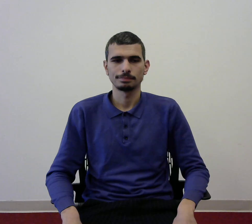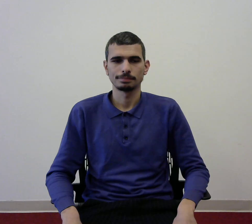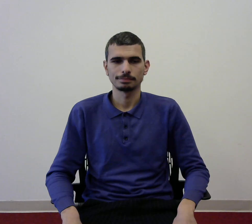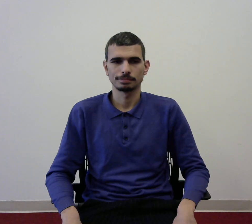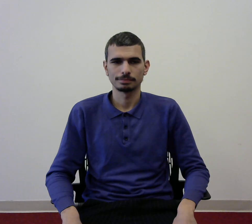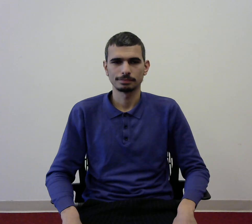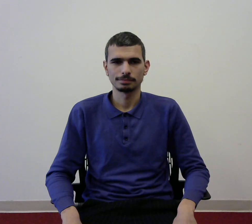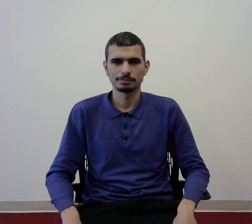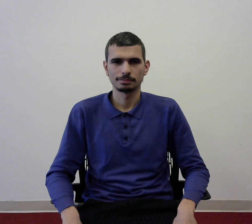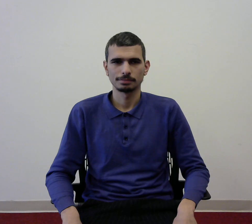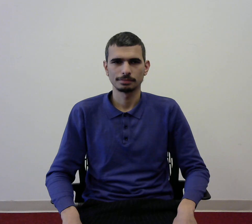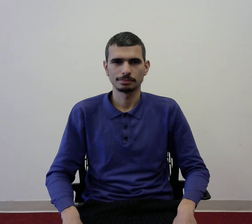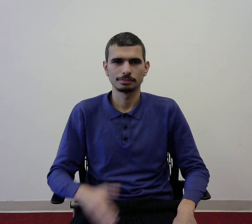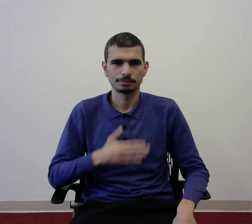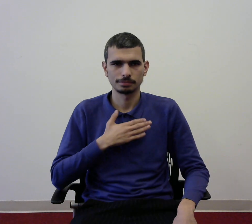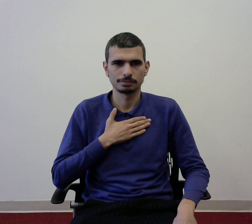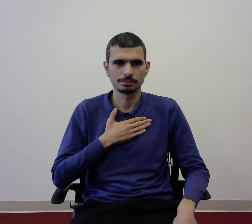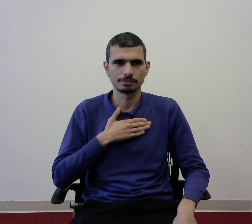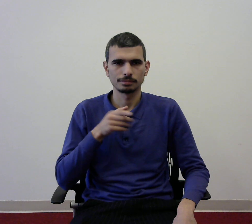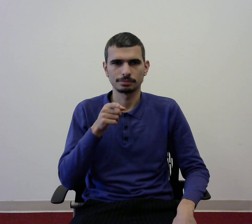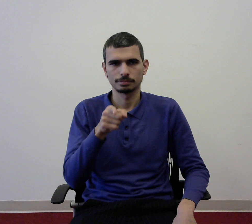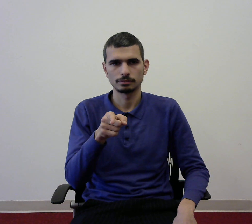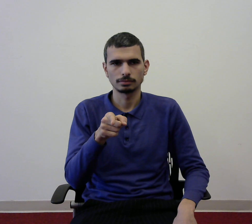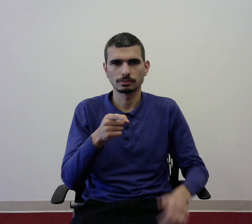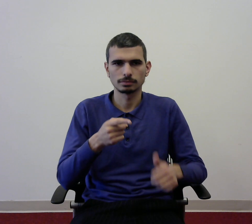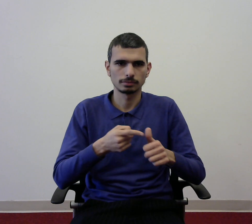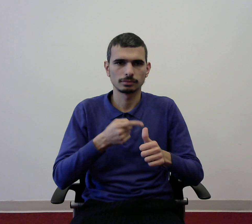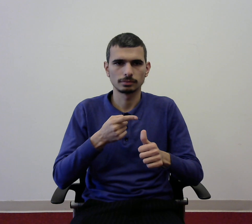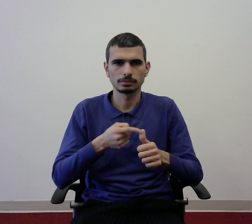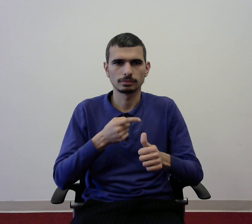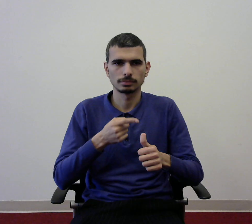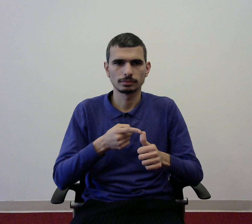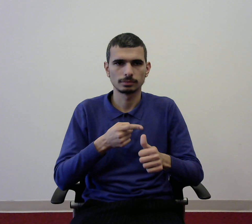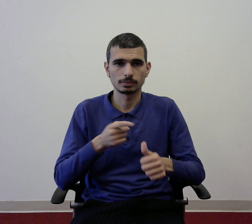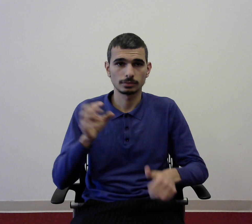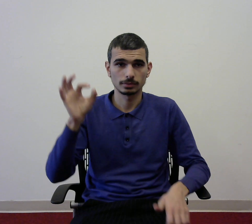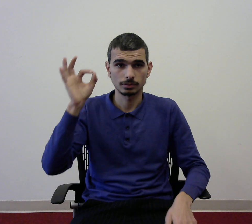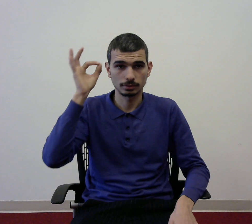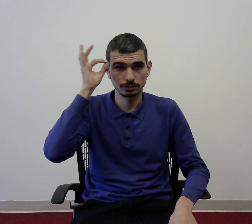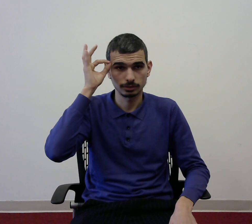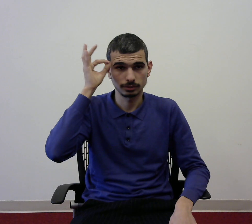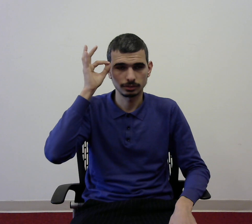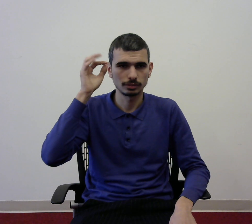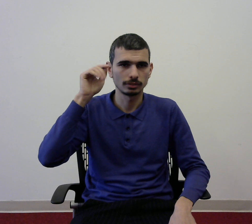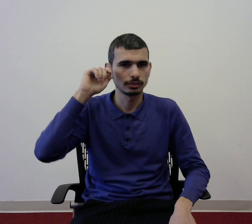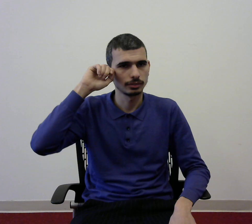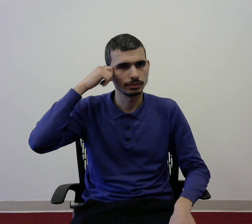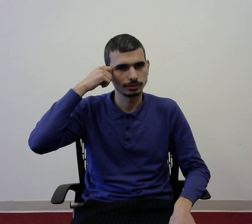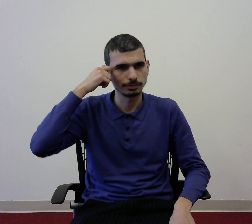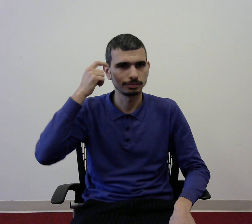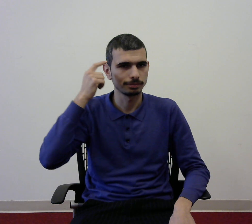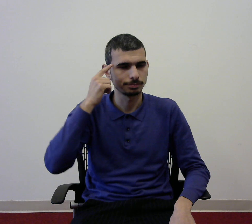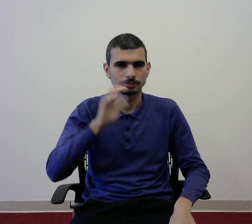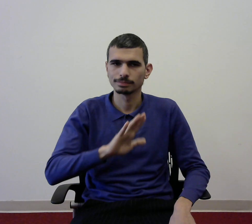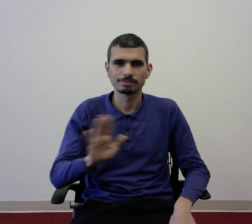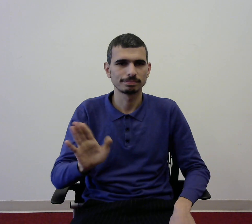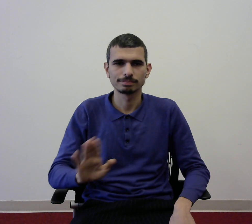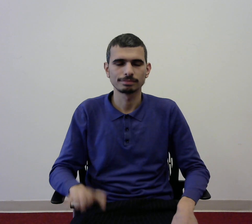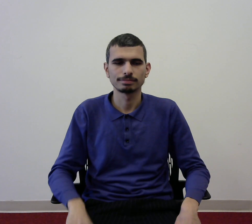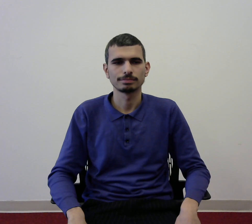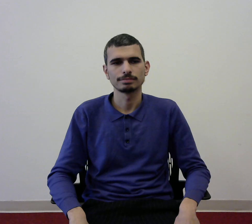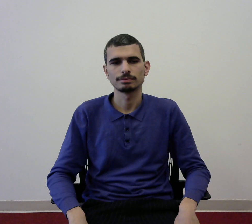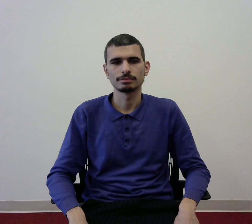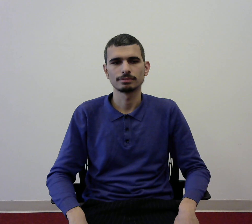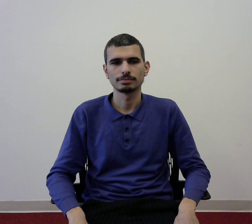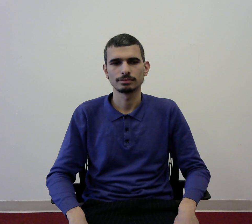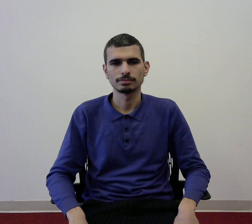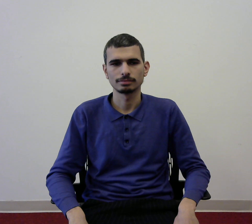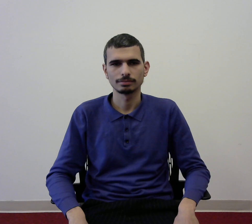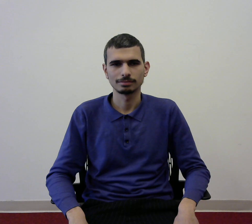Mən sənin adını yadımda saxlaya bilmirəm